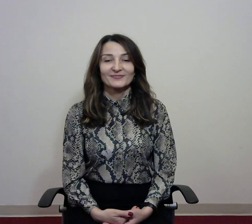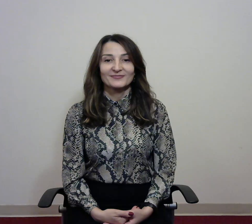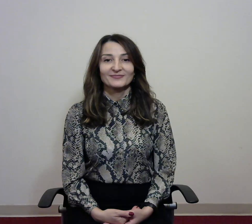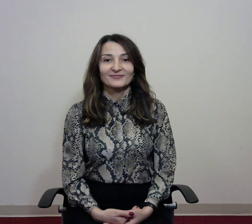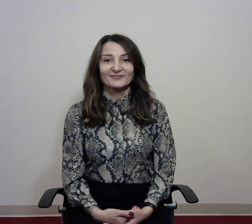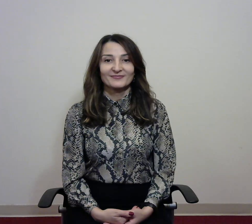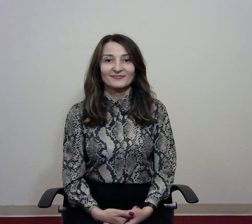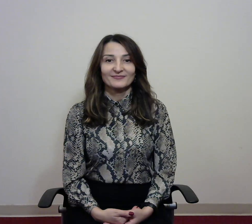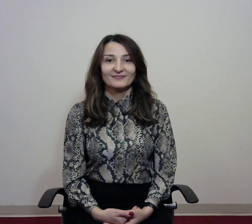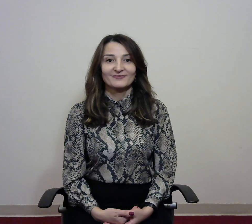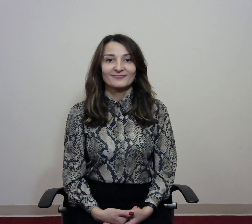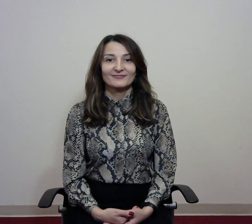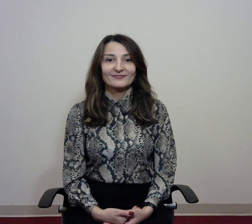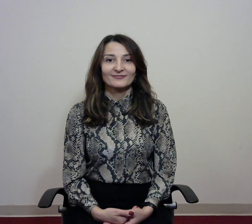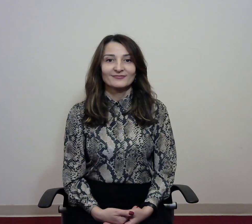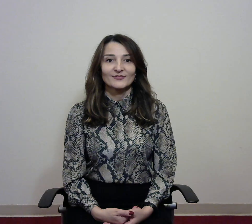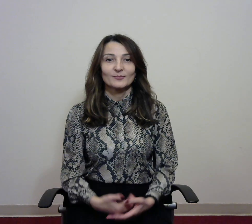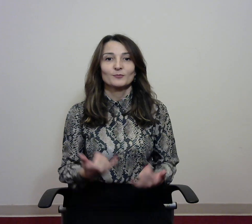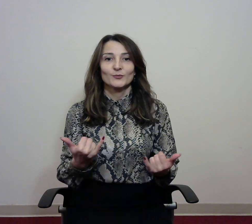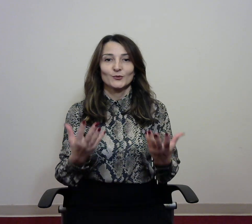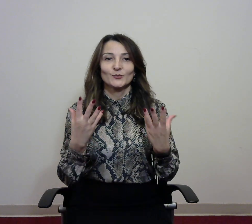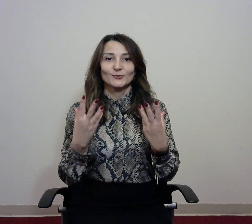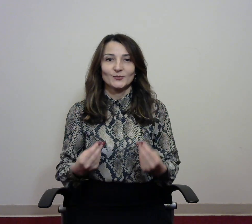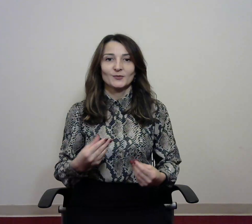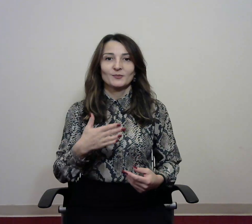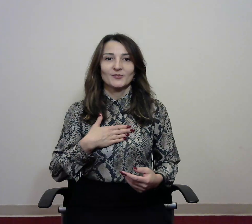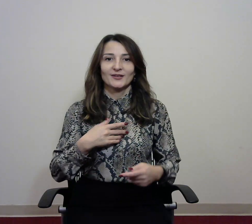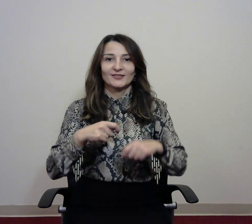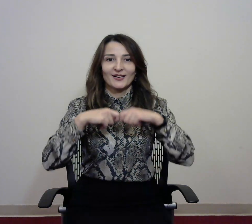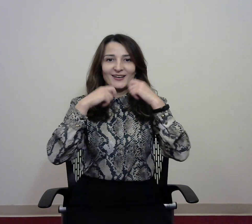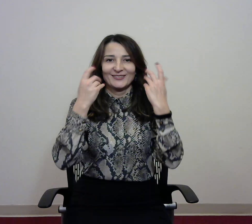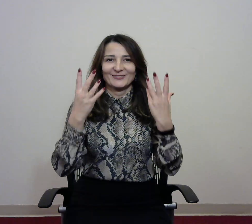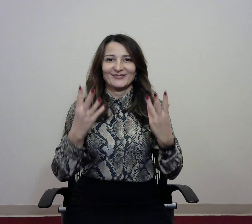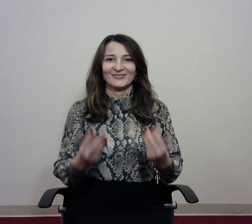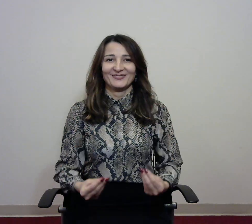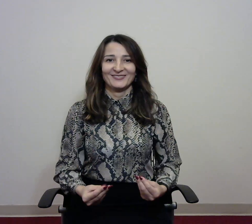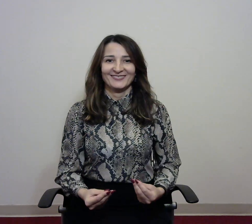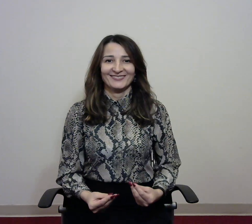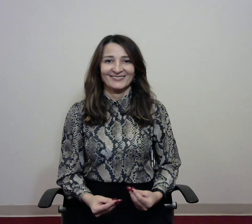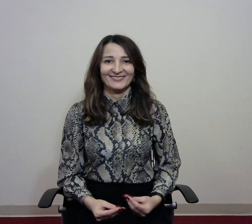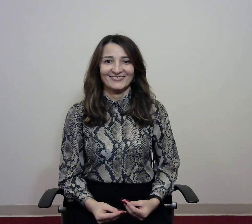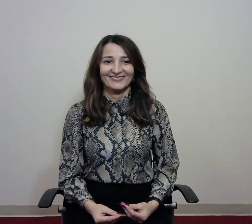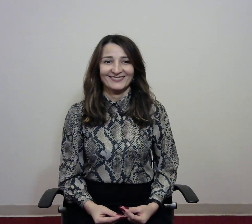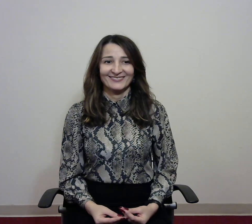Bu gün mənim ad günümdür